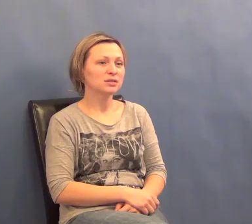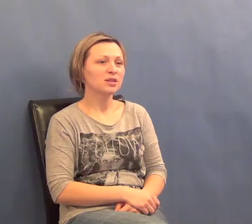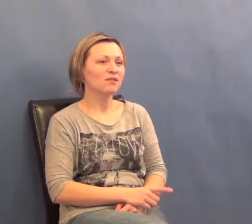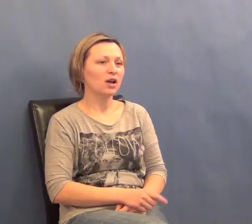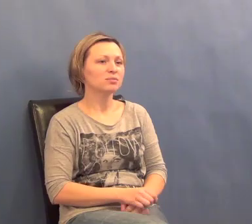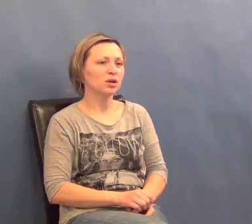Nie wolno.